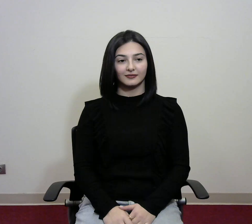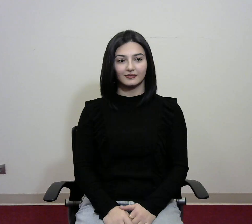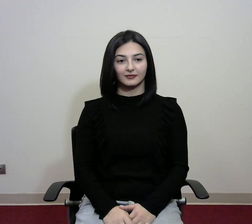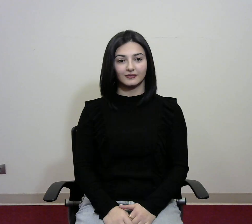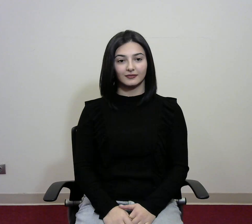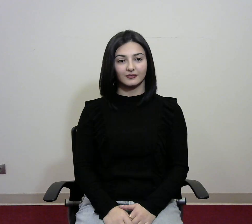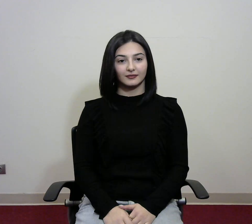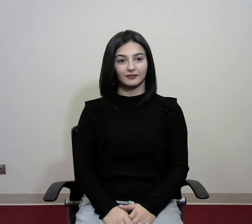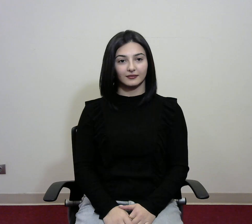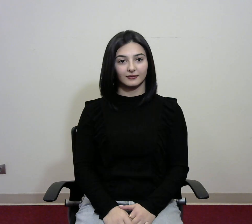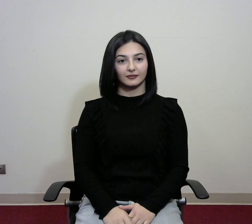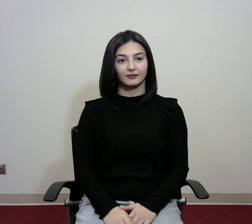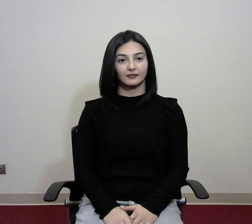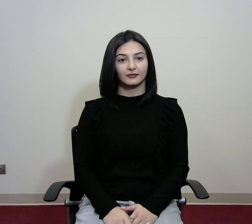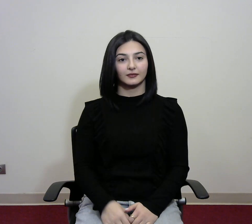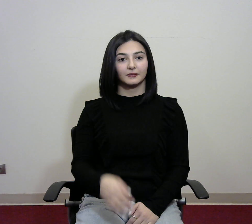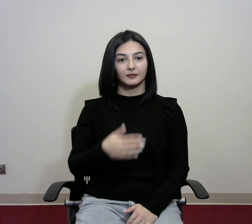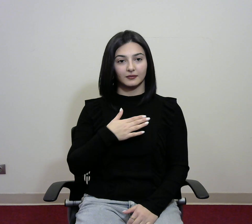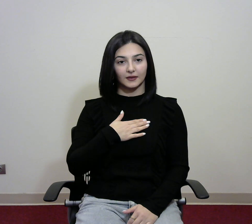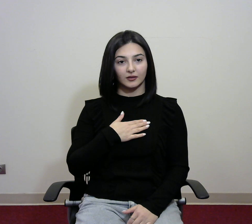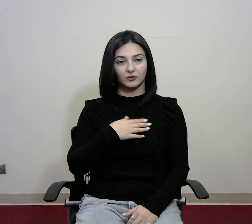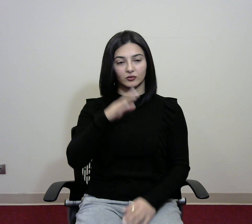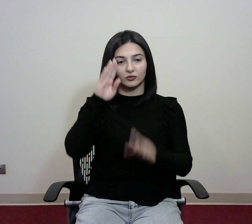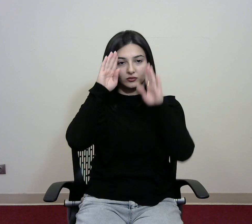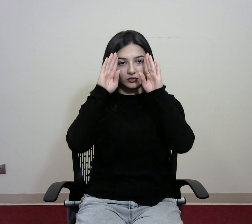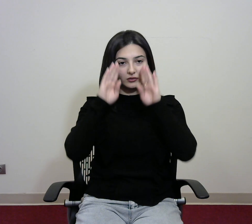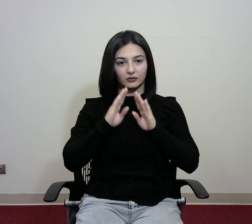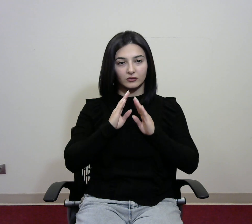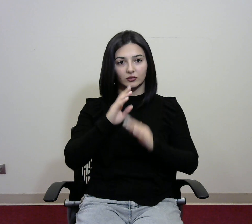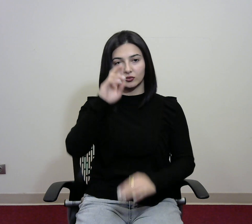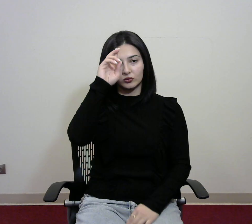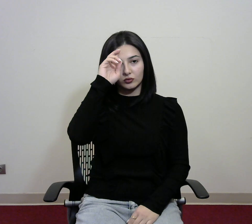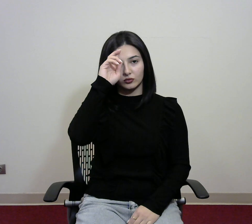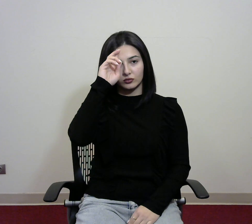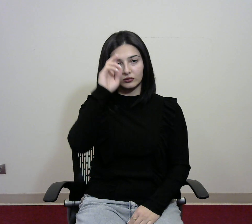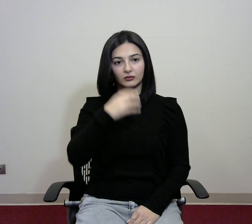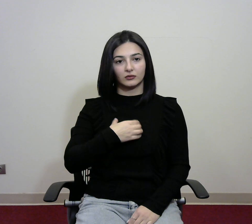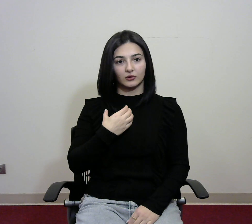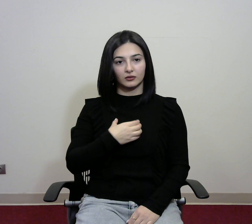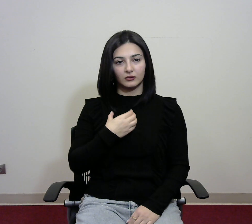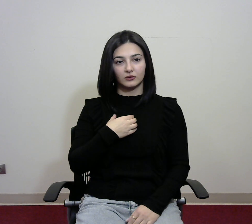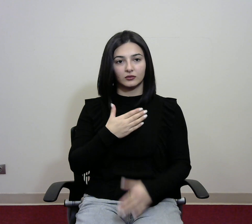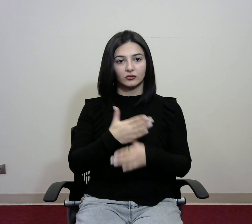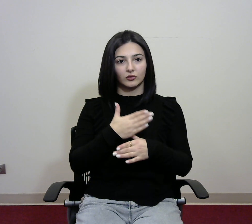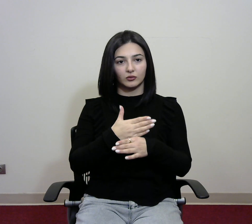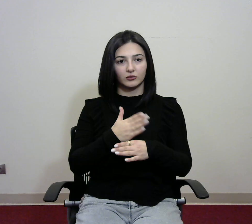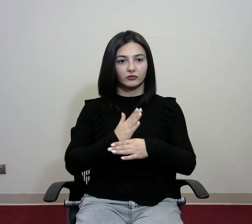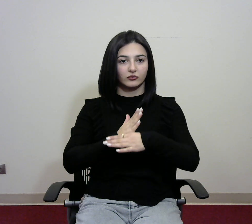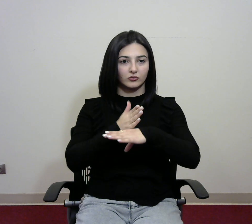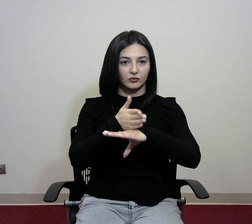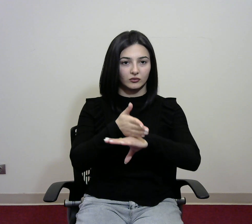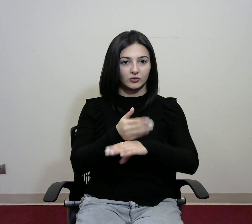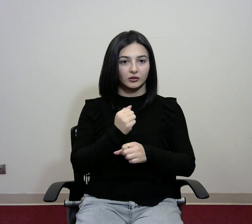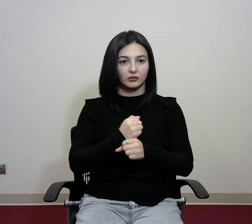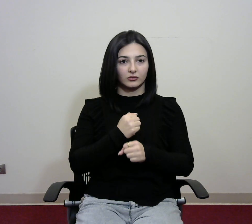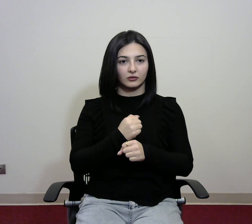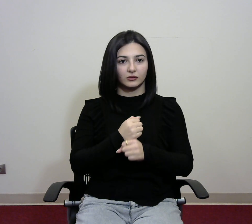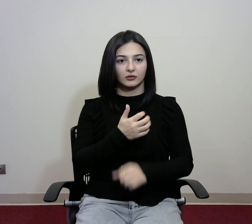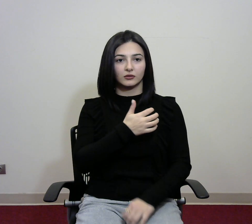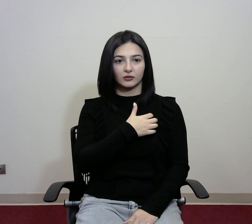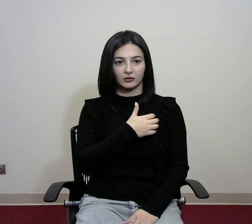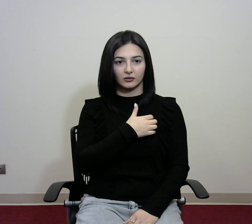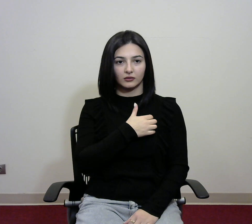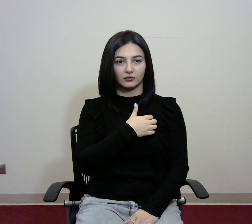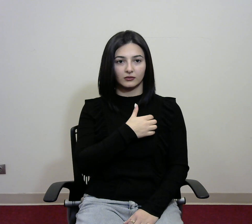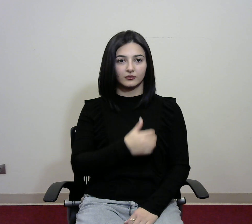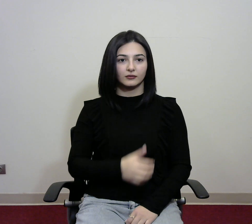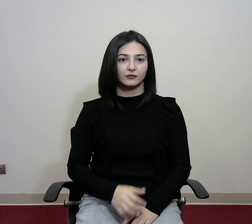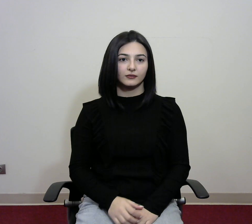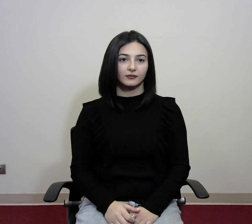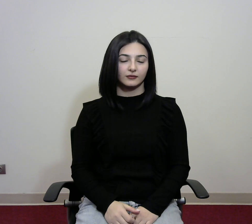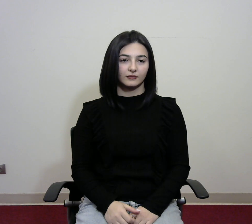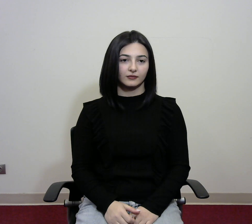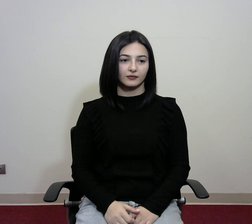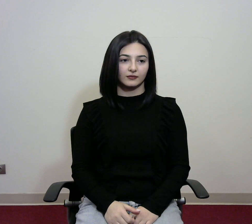Mən ünvanlı dövlət sosial yardımına müraciət etmək istəyirəm